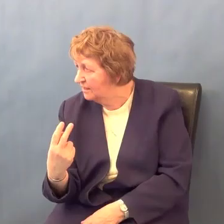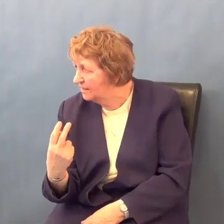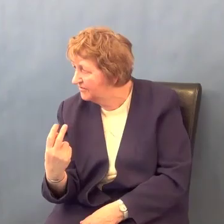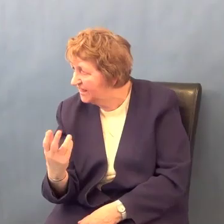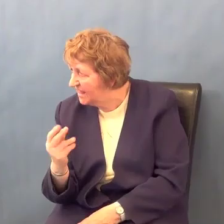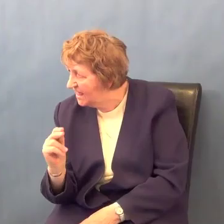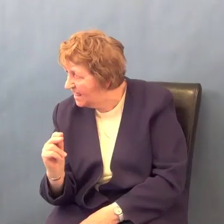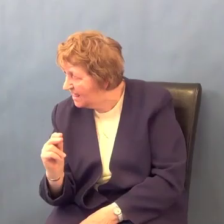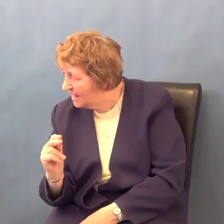Nie?